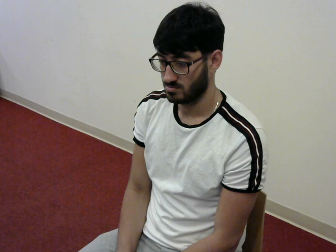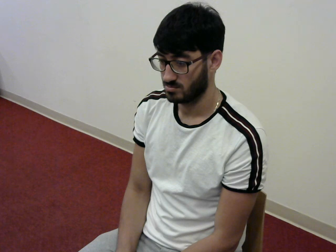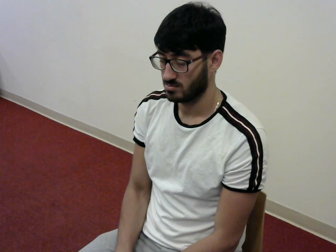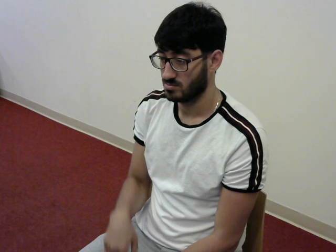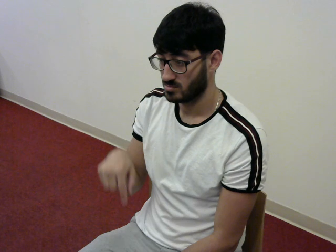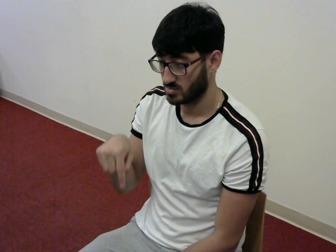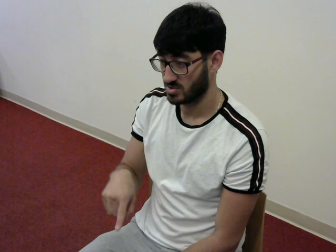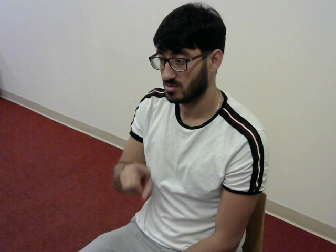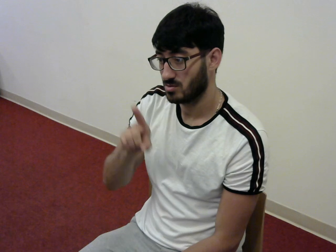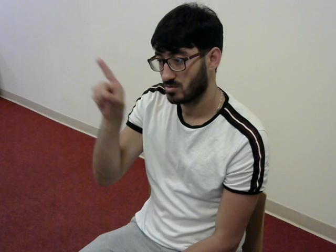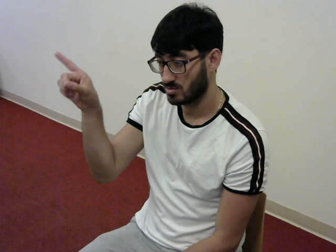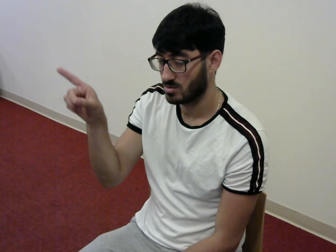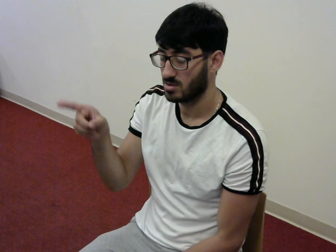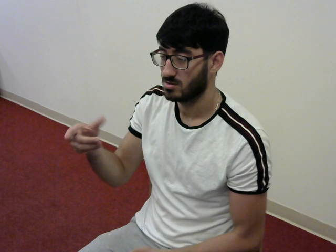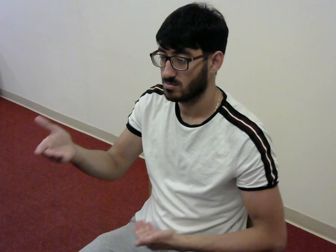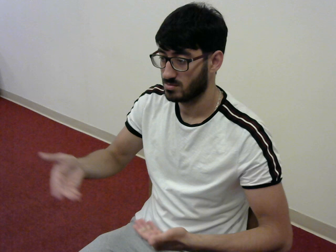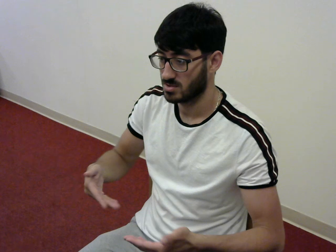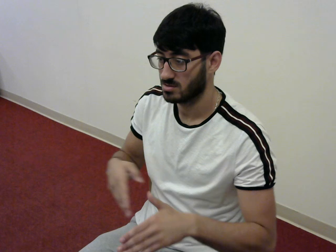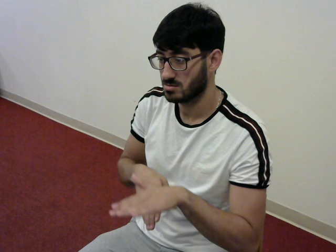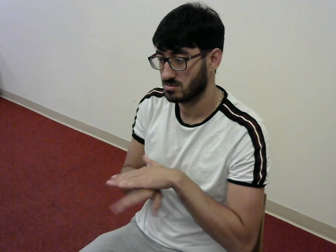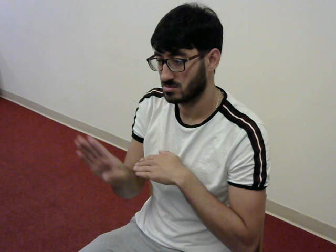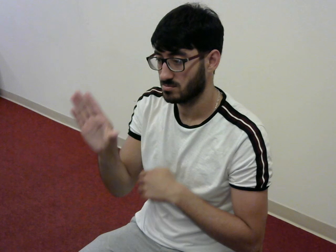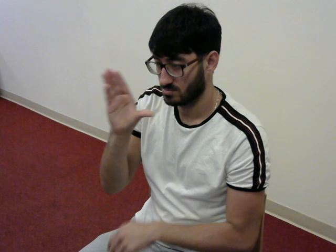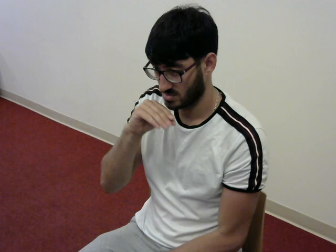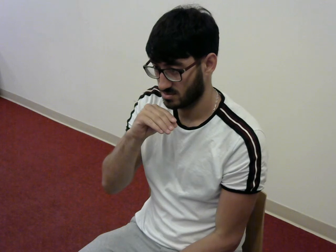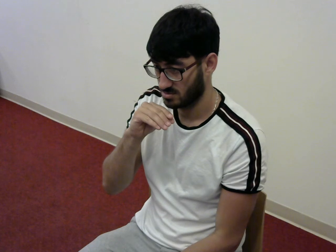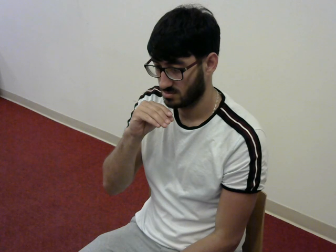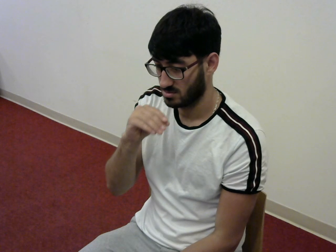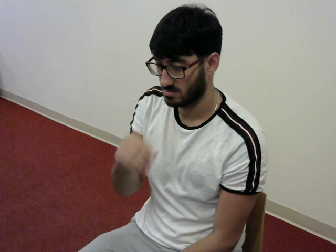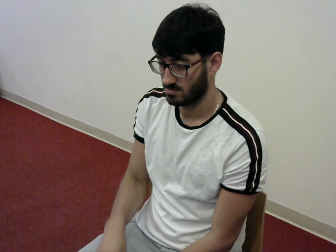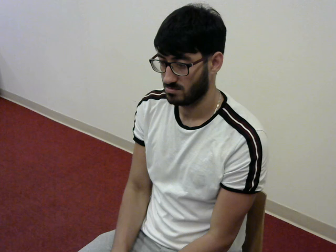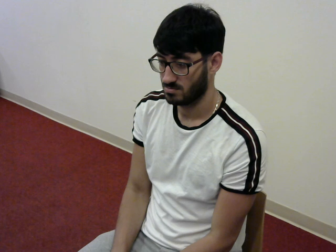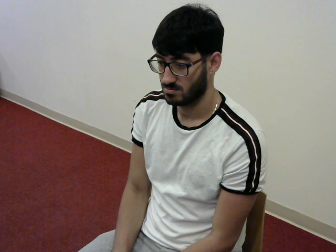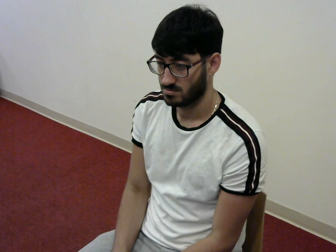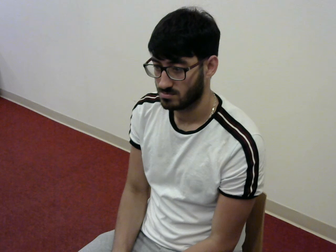Burdan ora piyada gedə bilərəmmi?